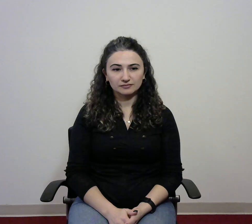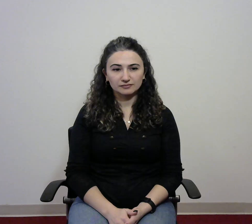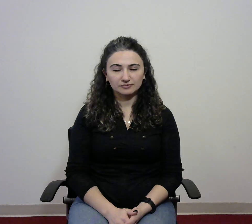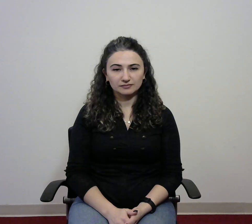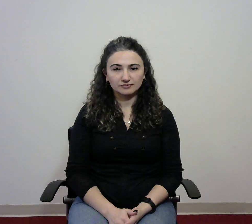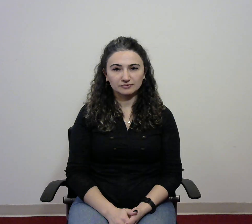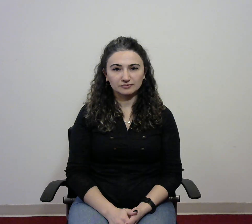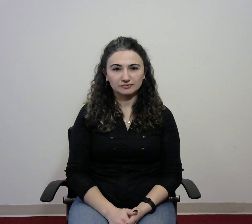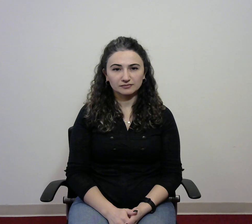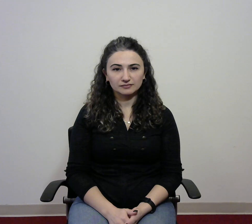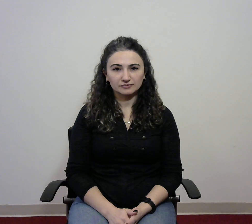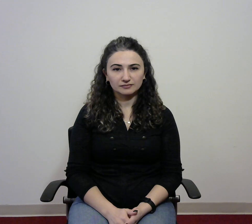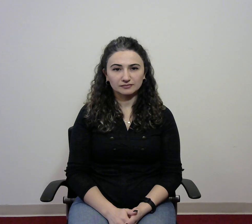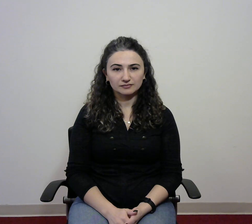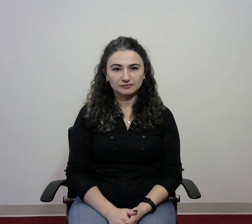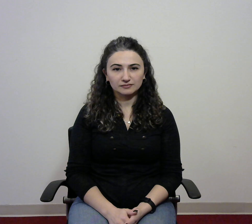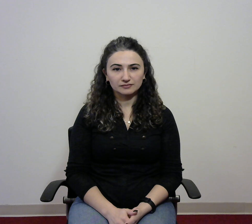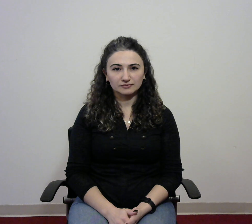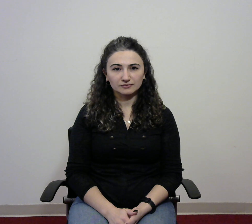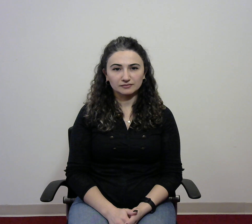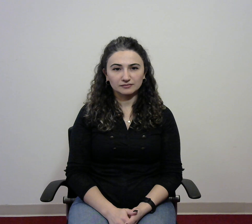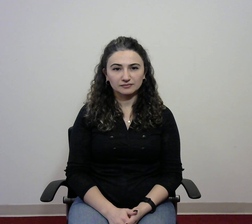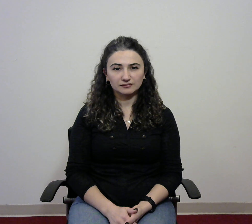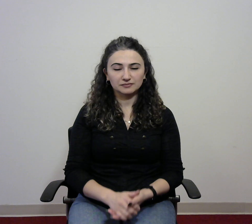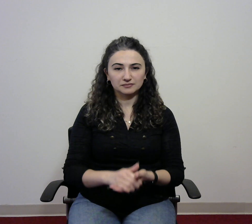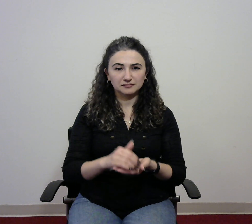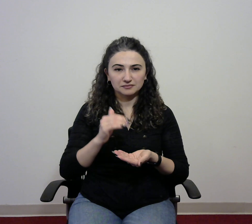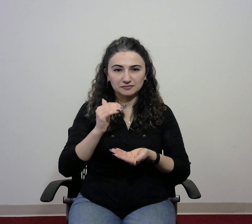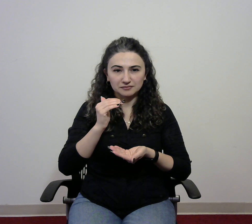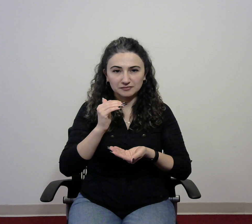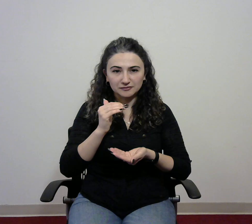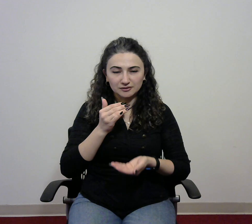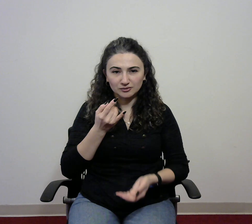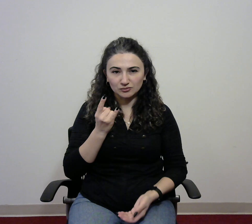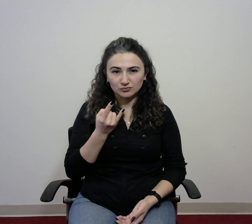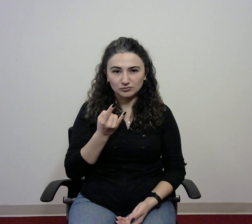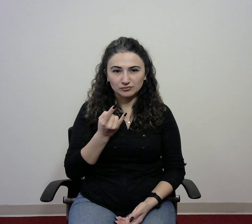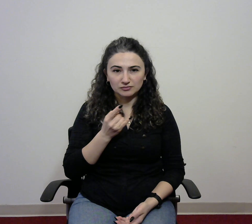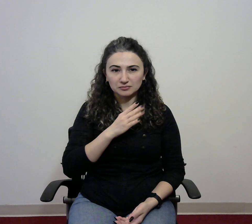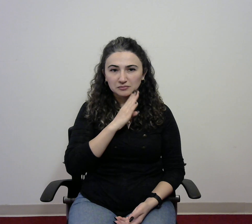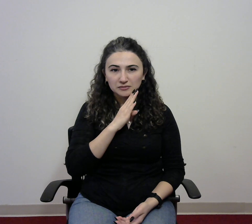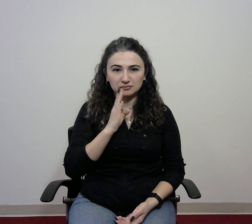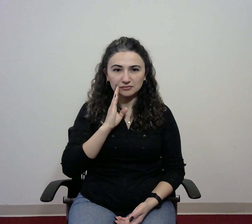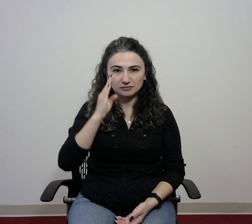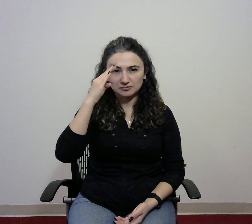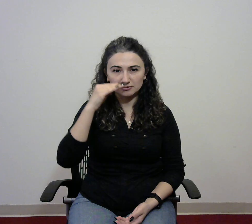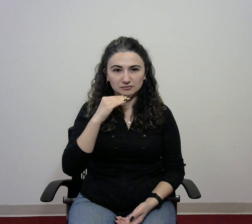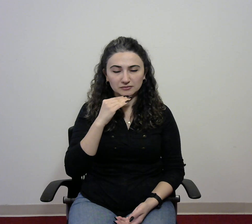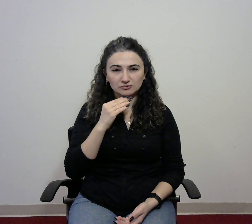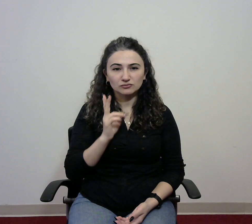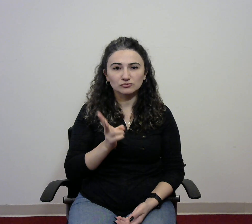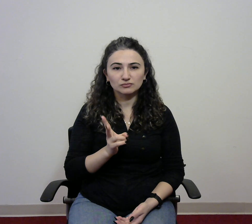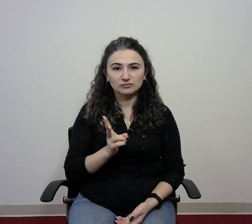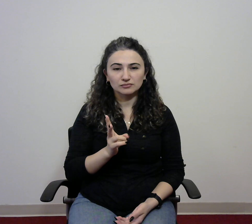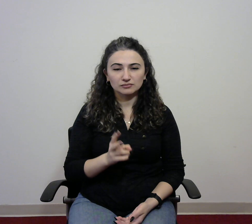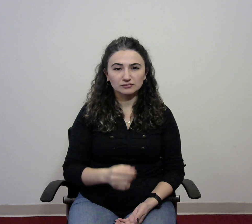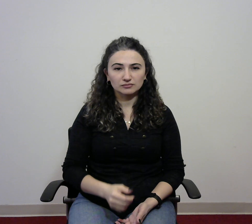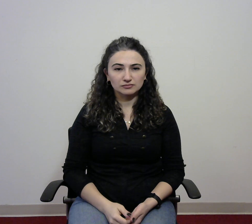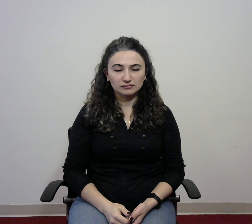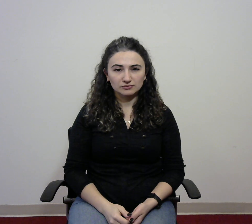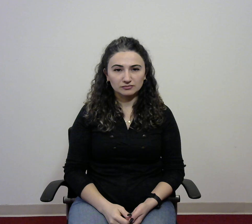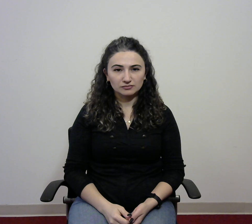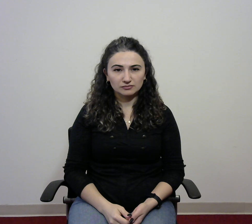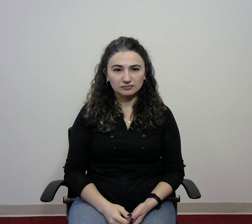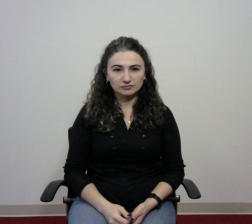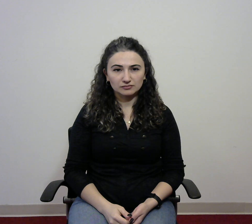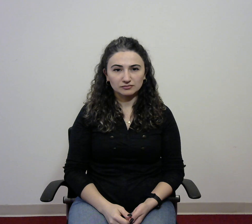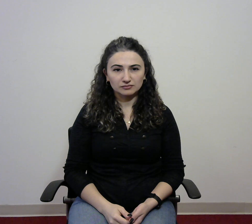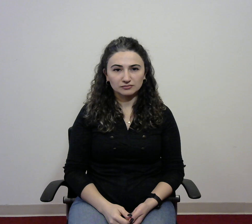Körpə uşağın valideyni kimdir?